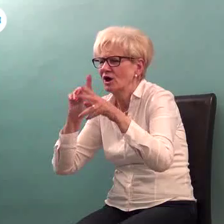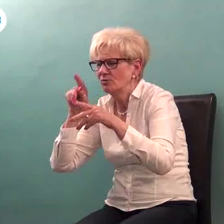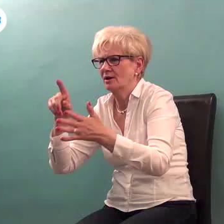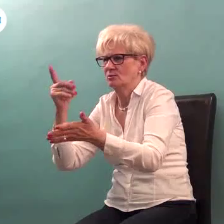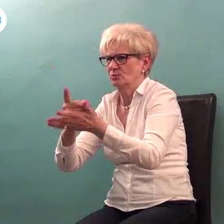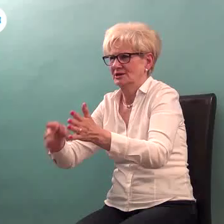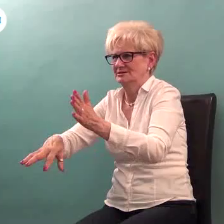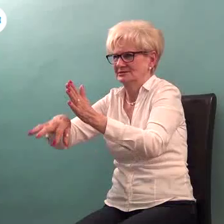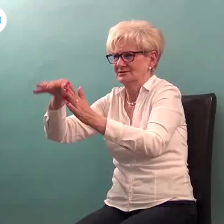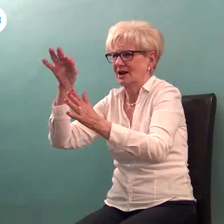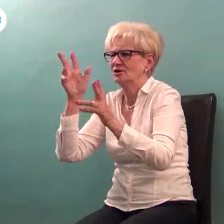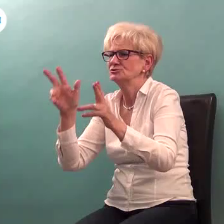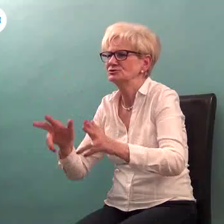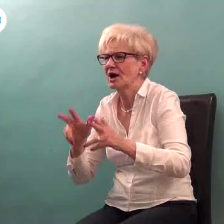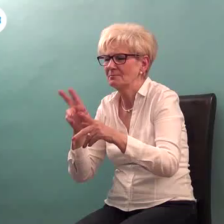Udaje im się znaleźć żabkę.